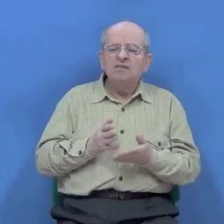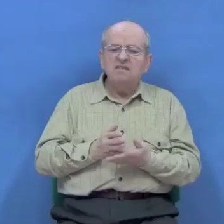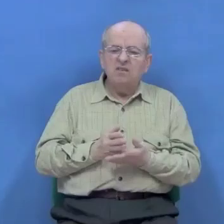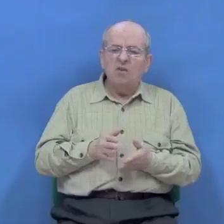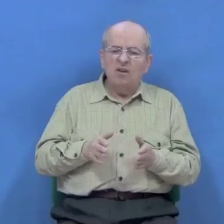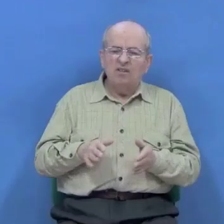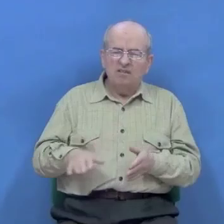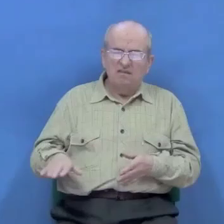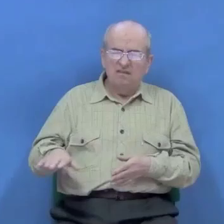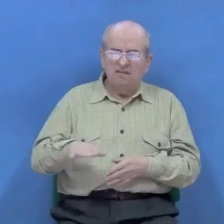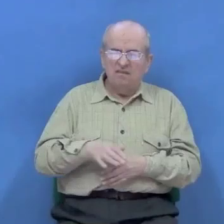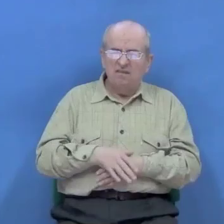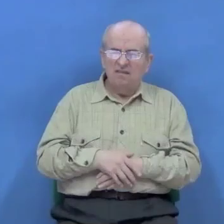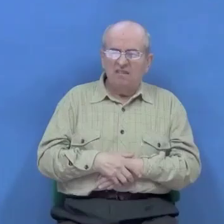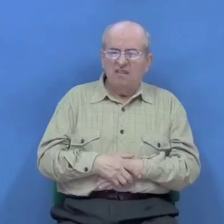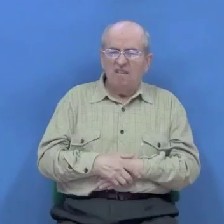Dotyczy tylko ulicy.